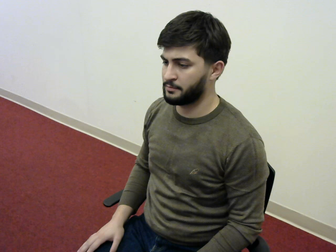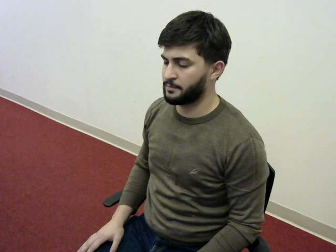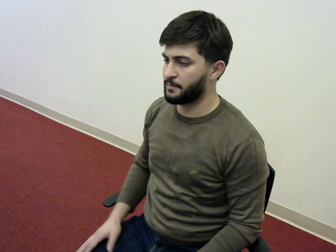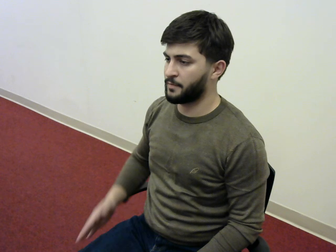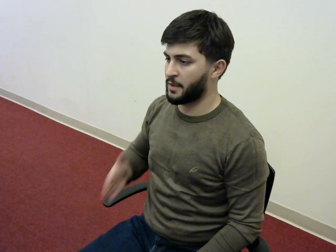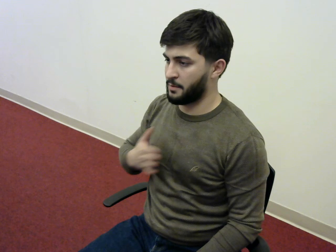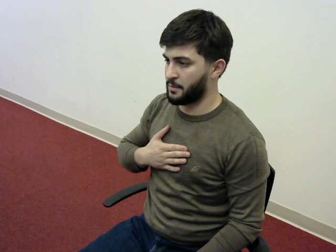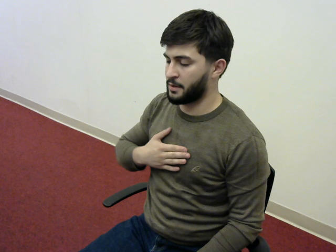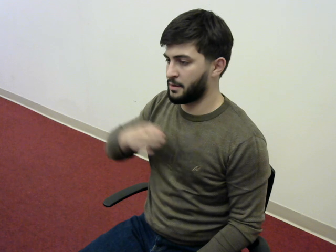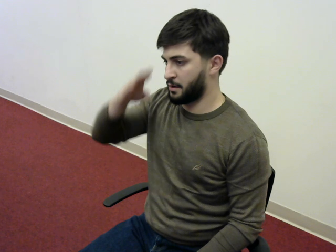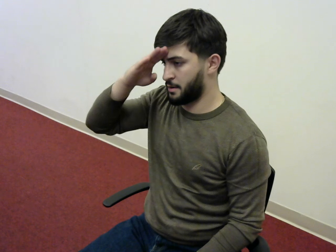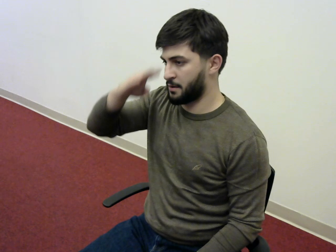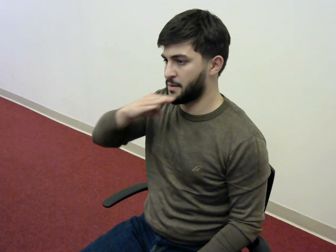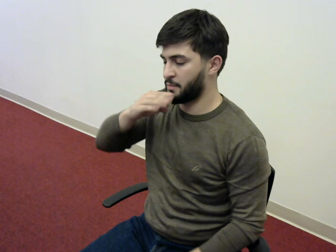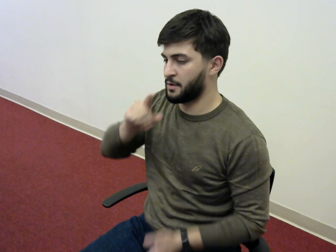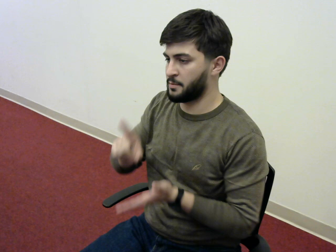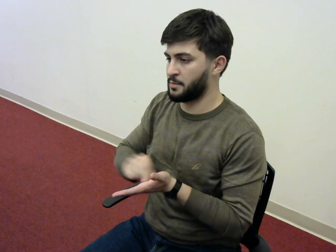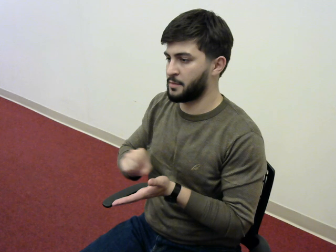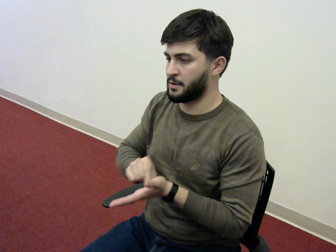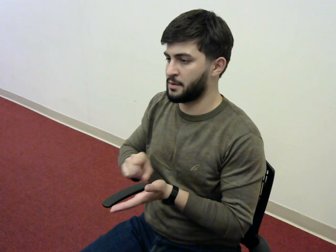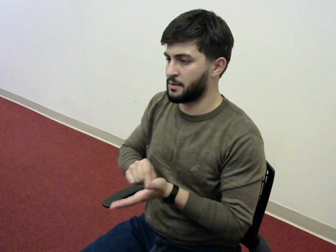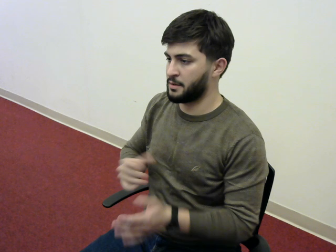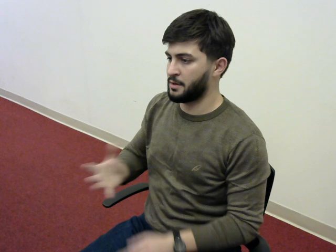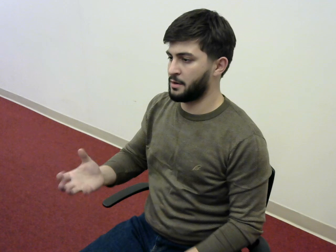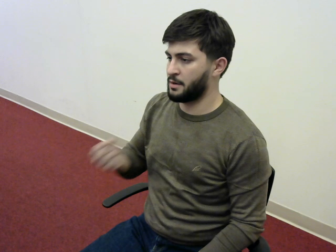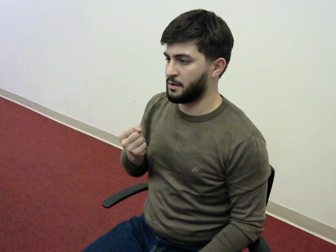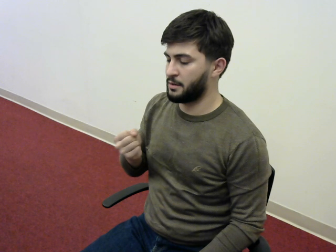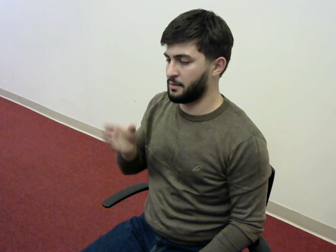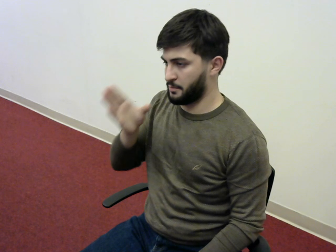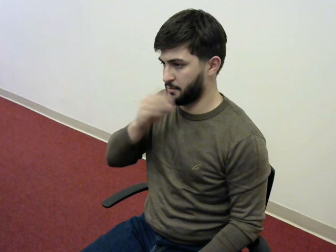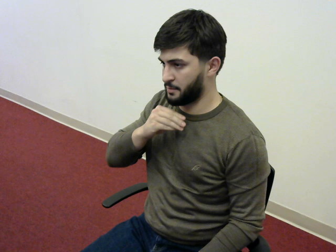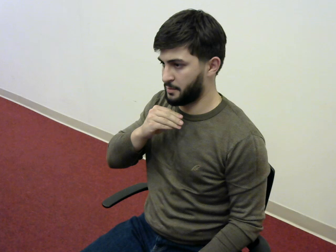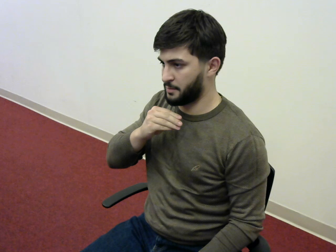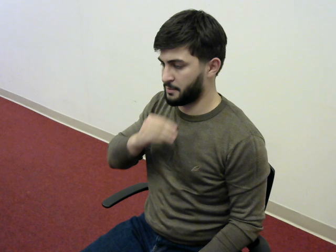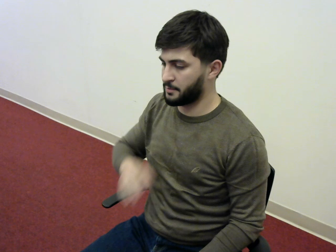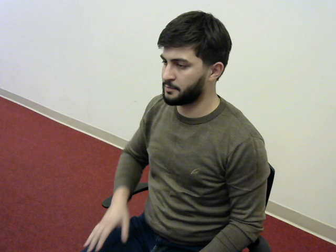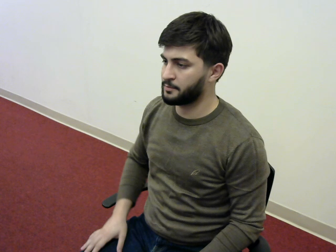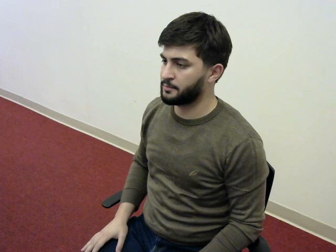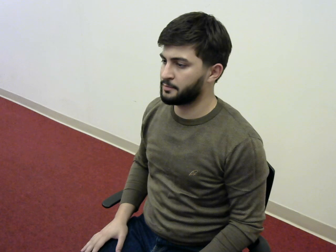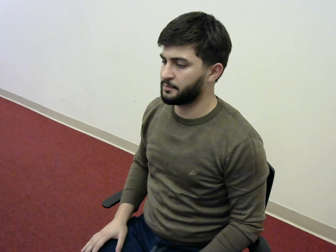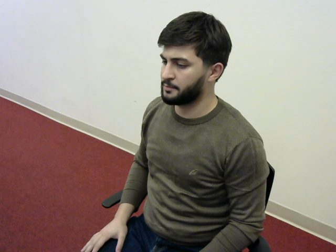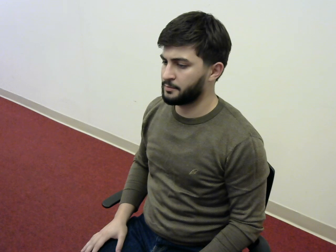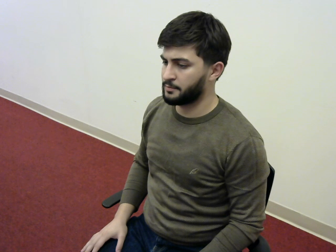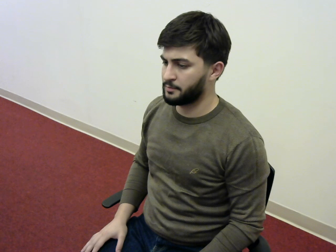Mən atamın pensiyasını ala bilərəm?